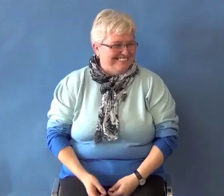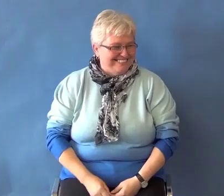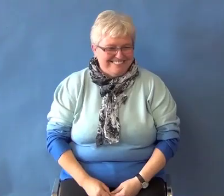Dobrze.